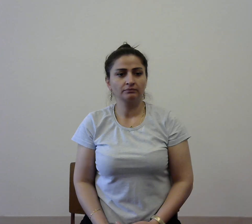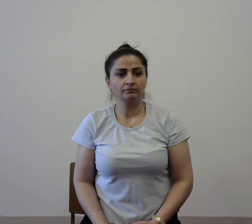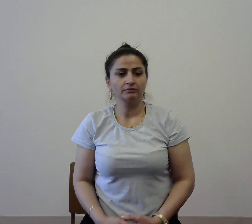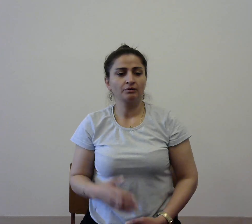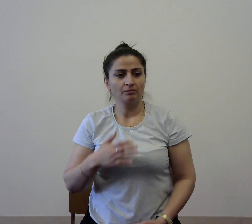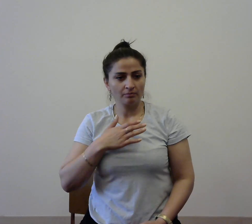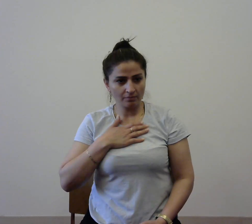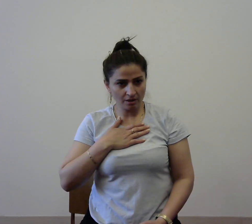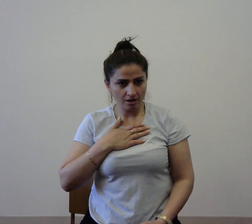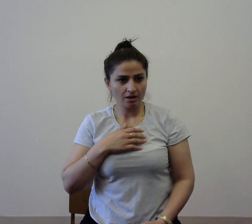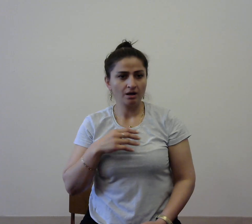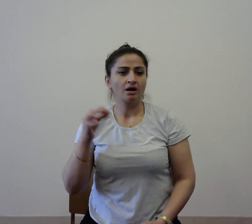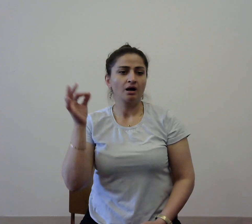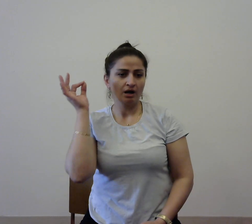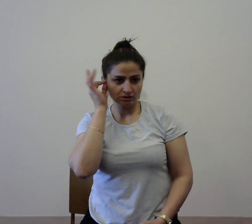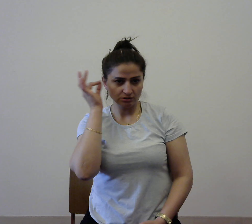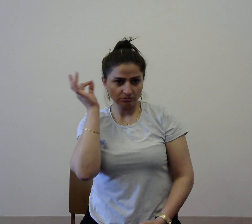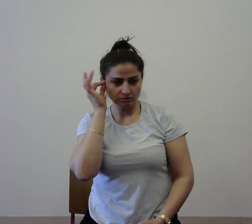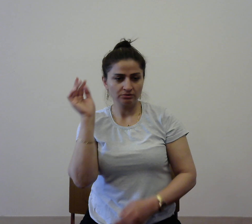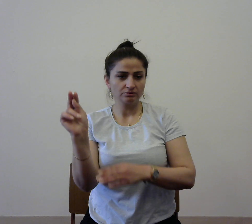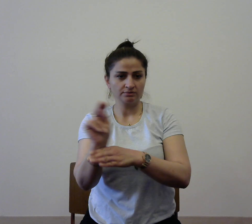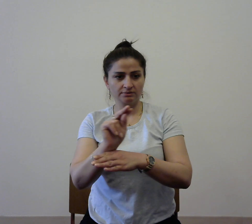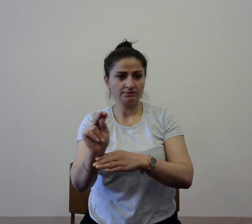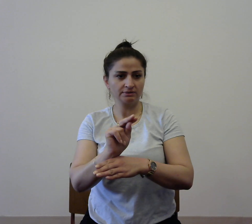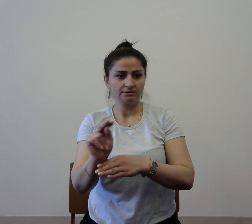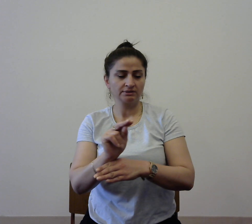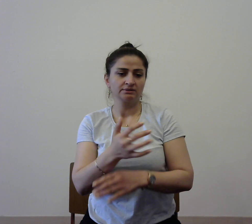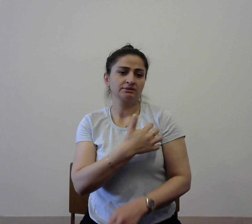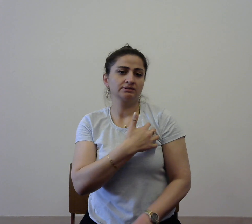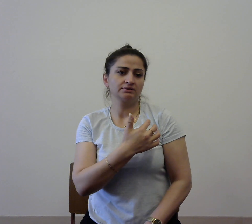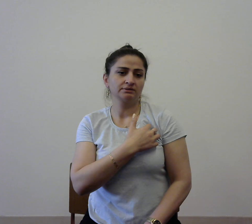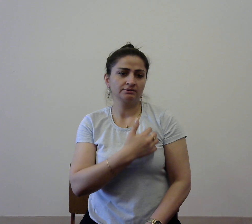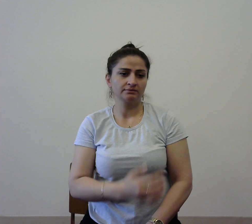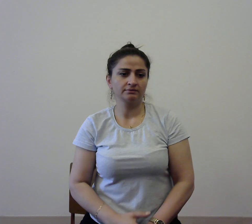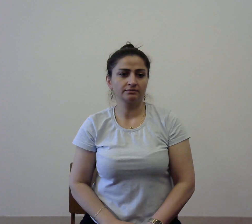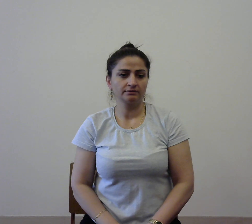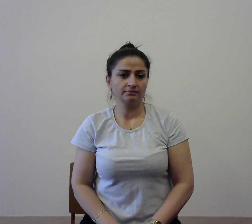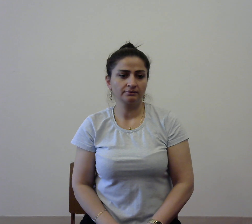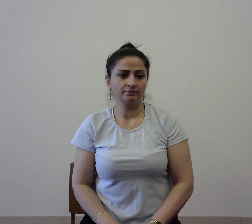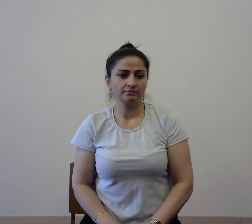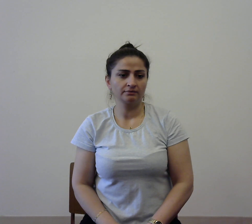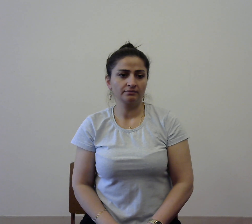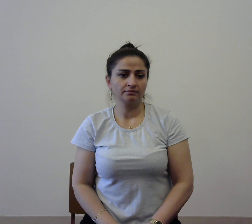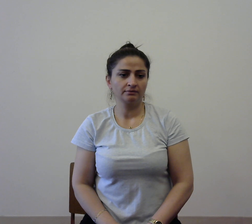Mən həkim müayinəsindən keçmək istəyirəm